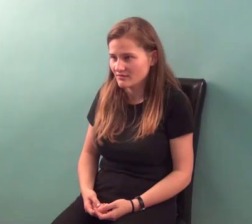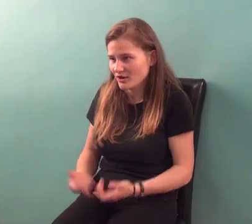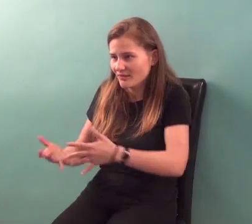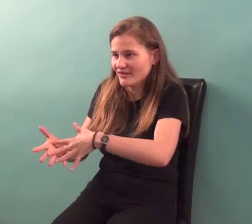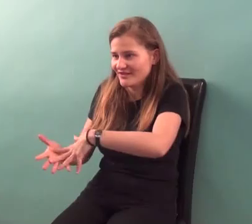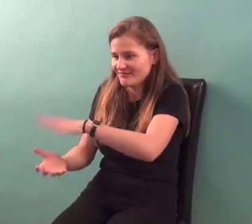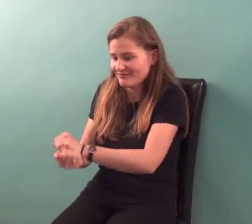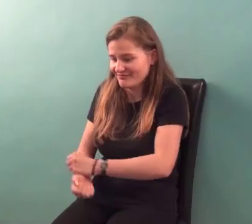Zniszczyć.